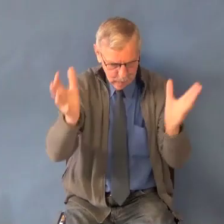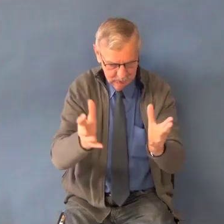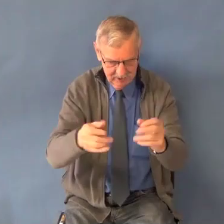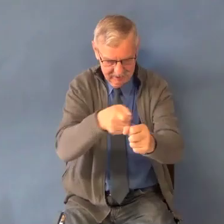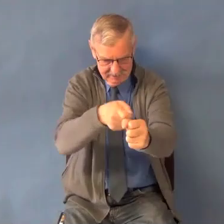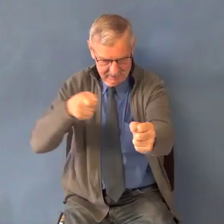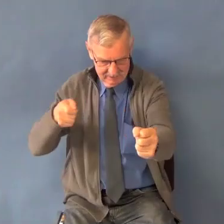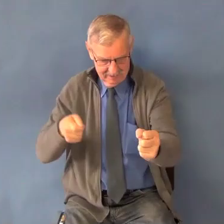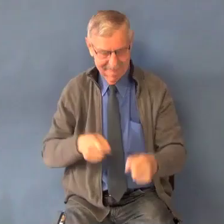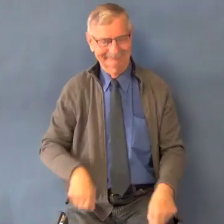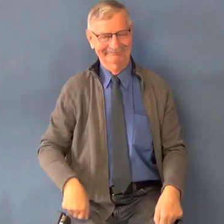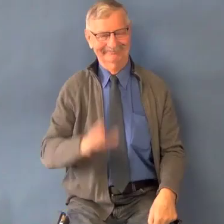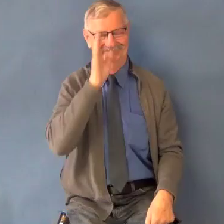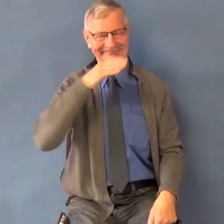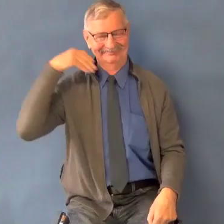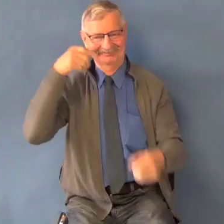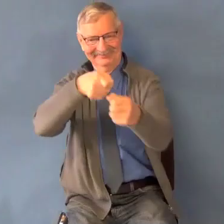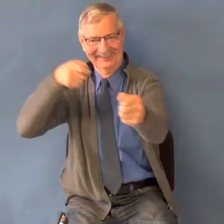Strzelił z łuku z uśmiechem na twarzy.